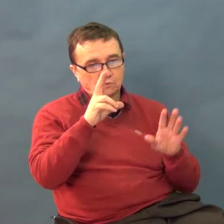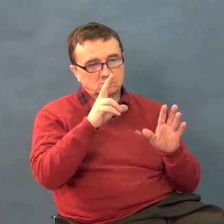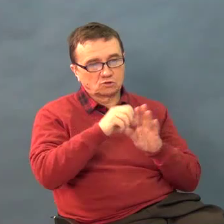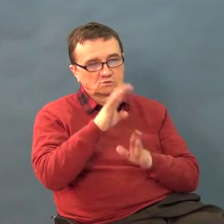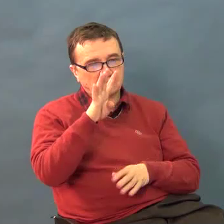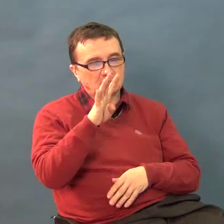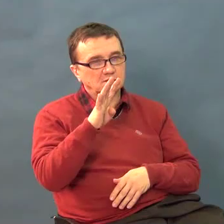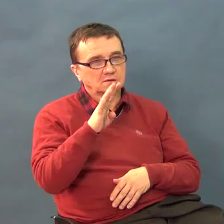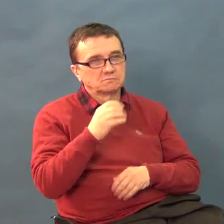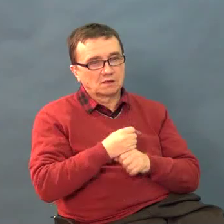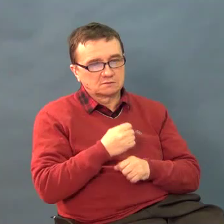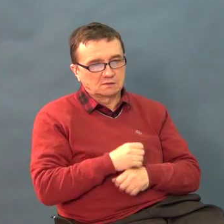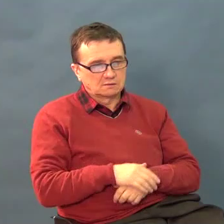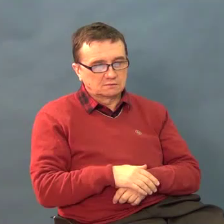Od ósmej do czwartej praca.